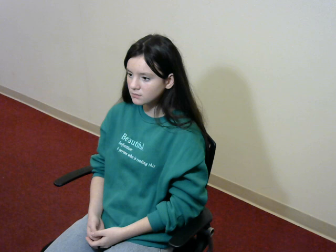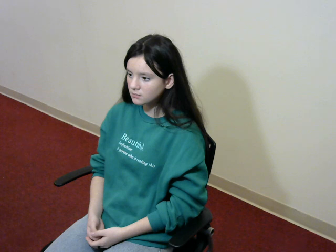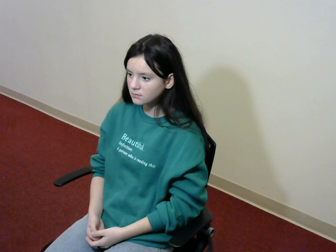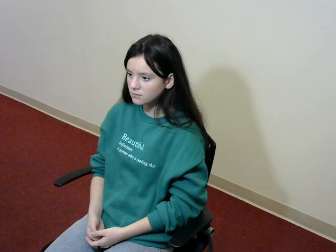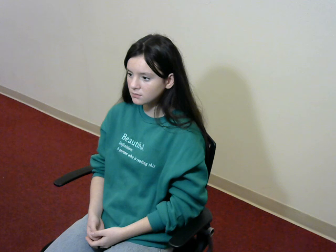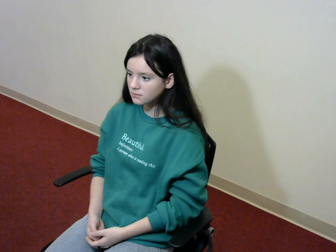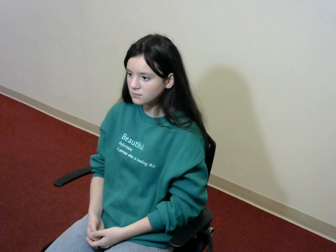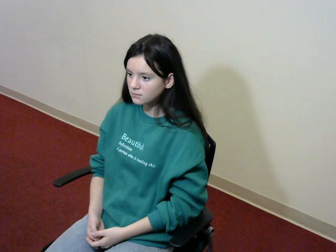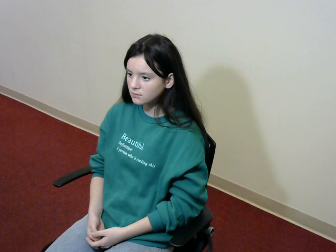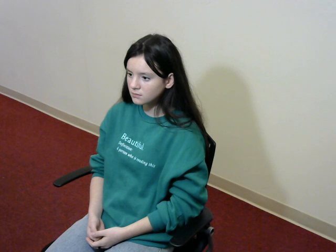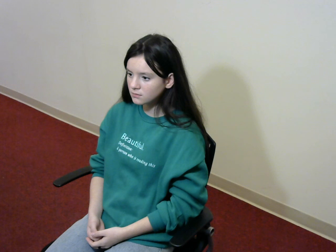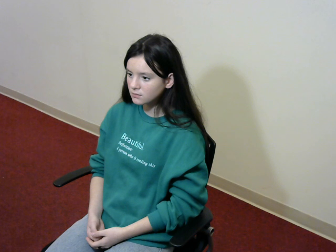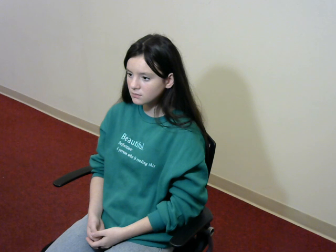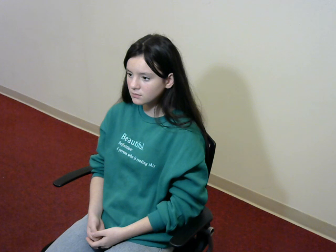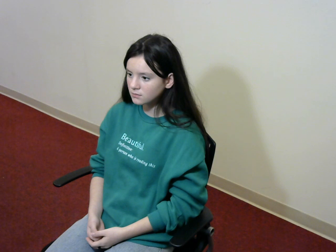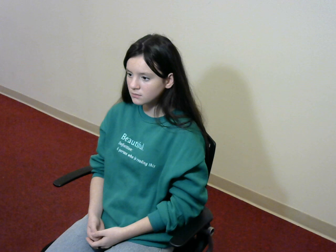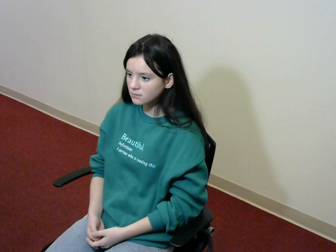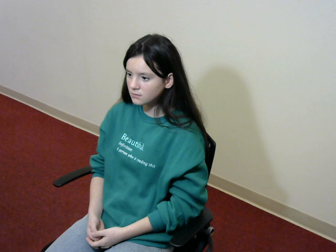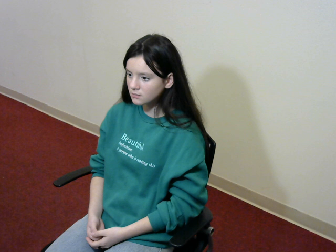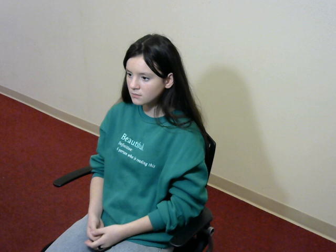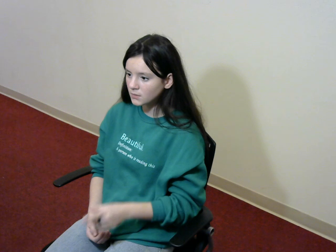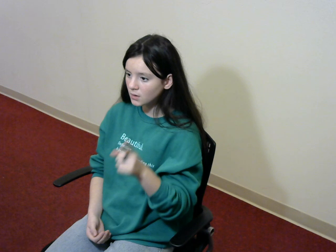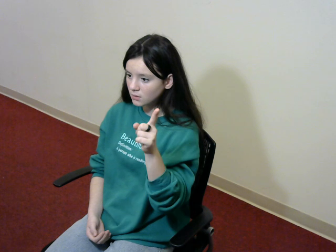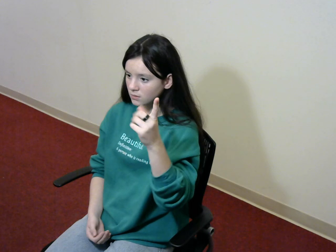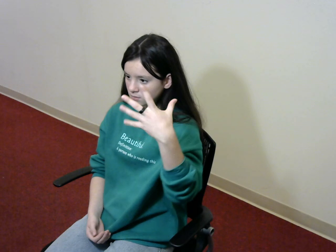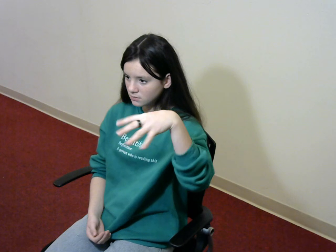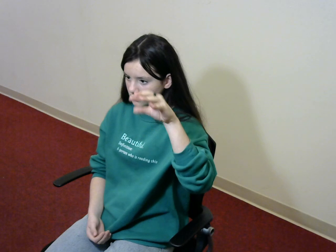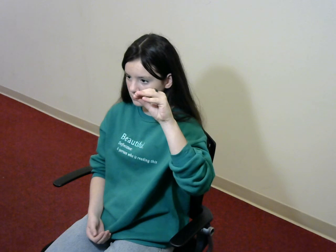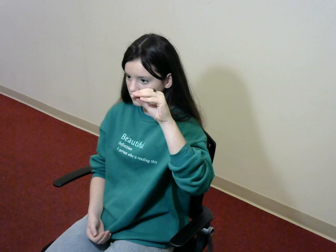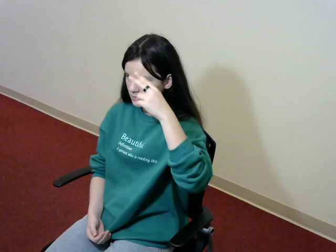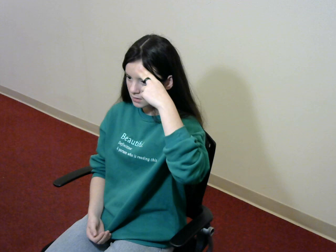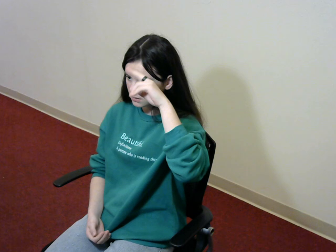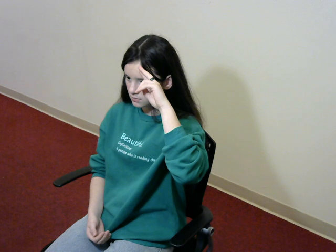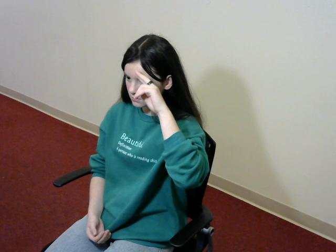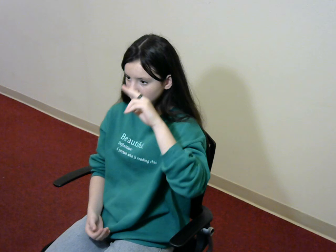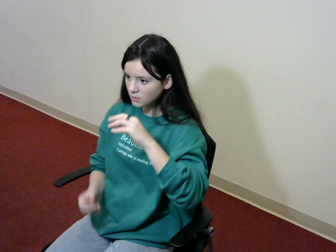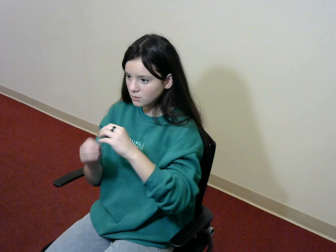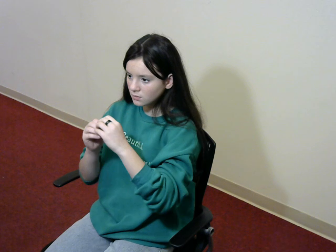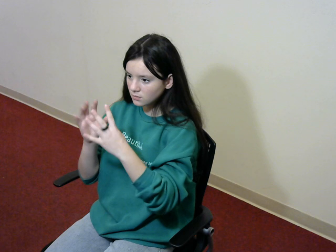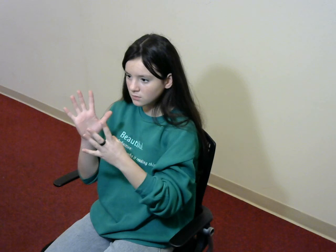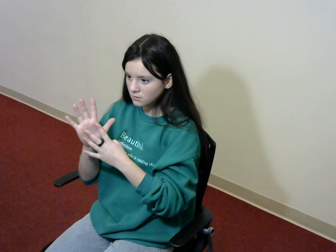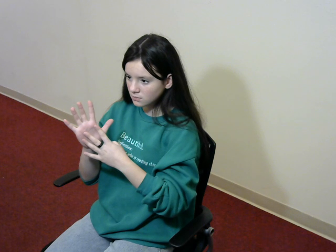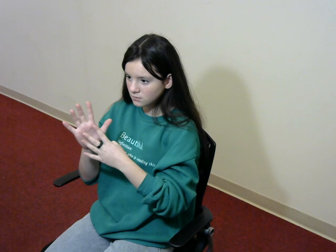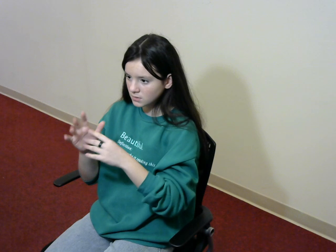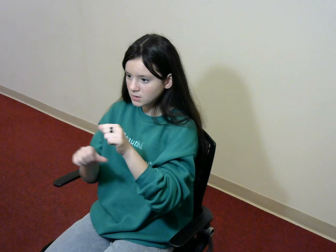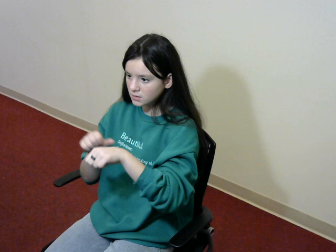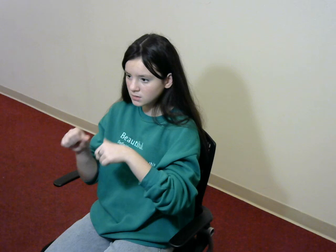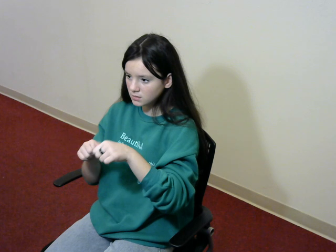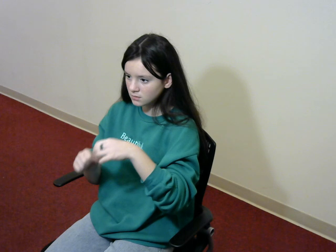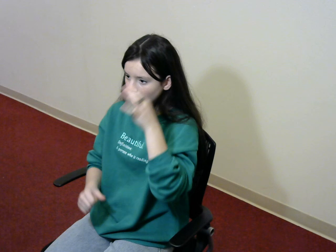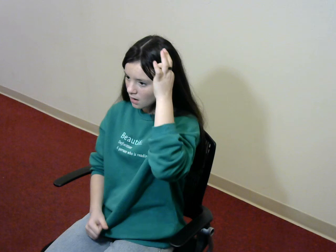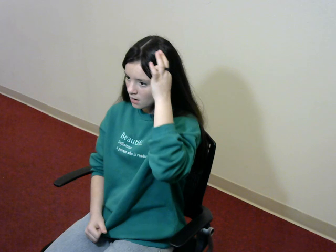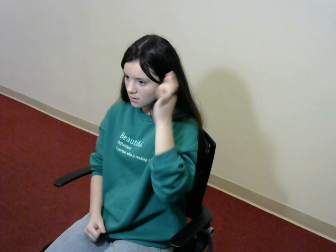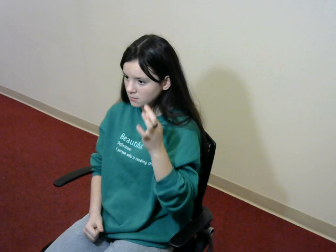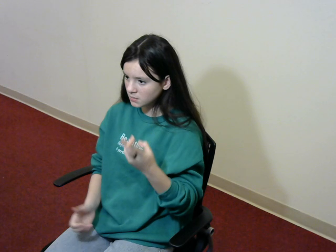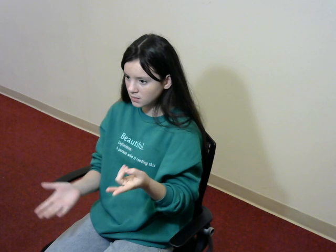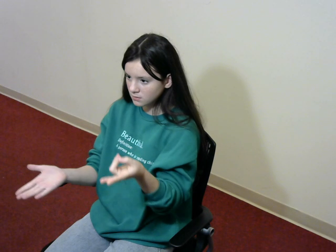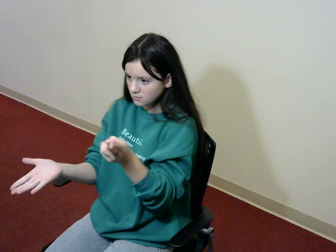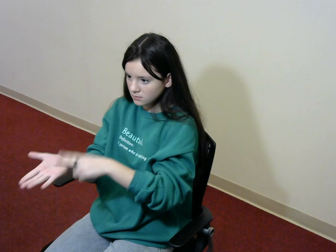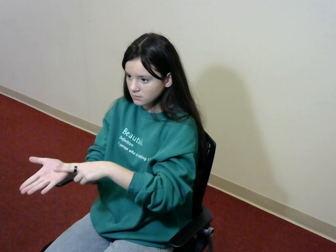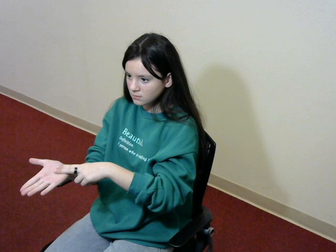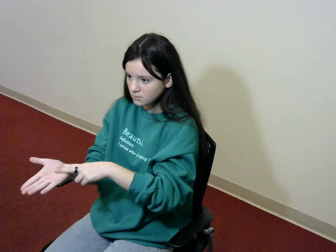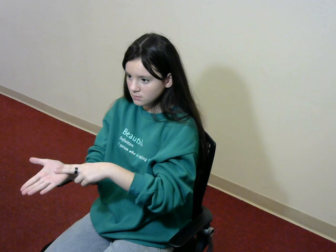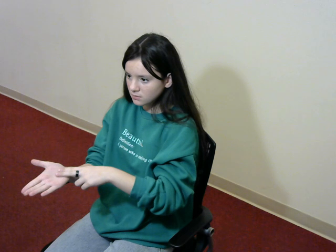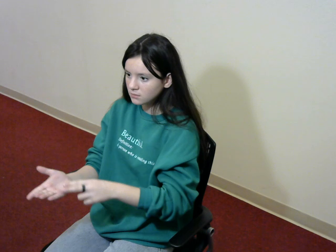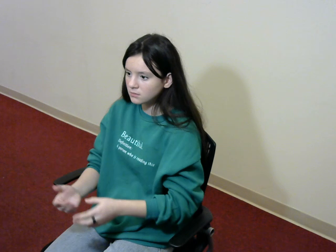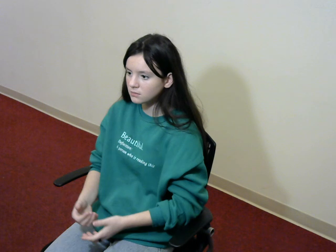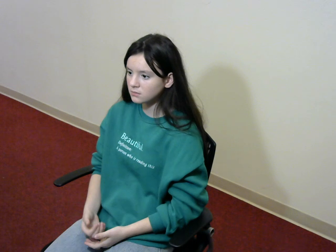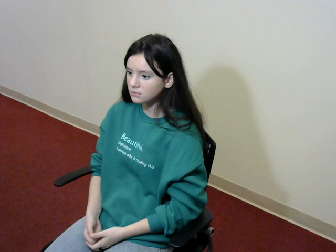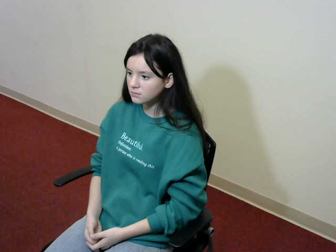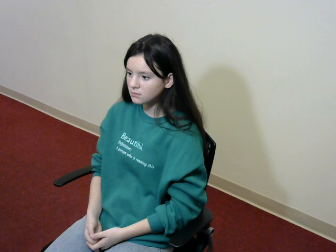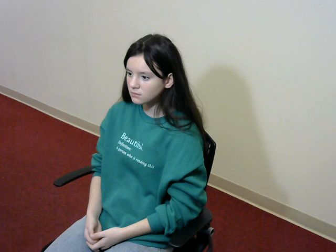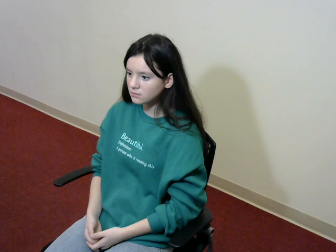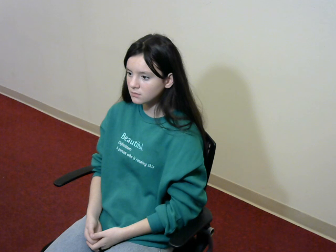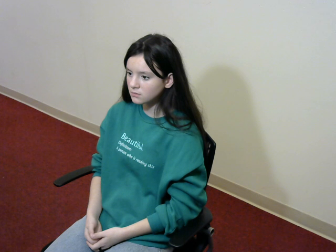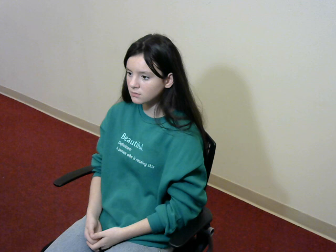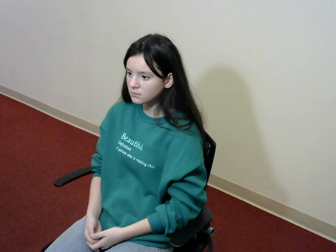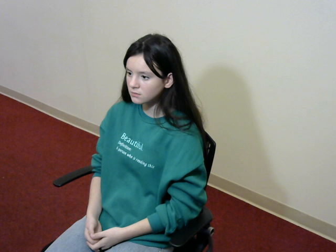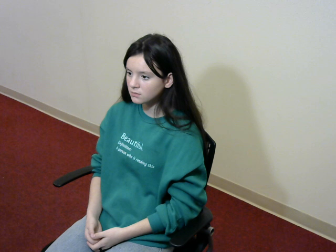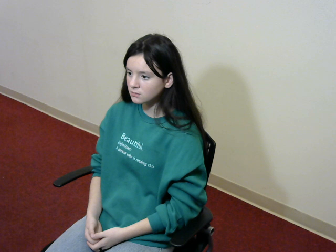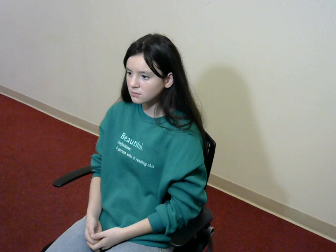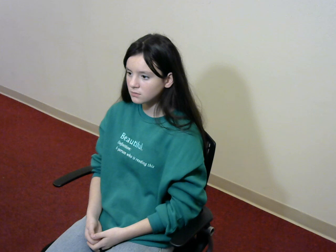Onların əmisi 2019-cu ildə Almaniyaya köçüb